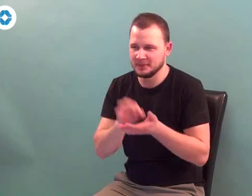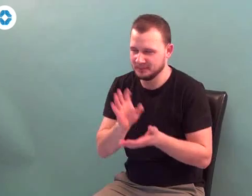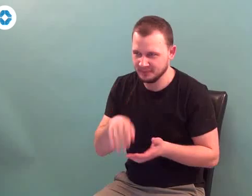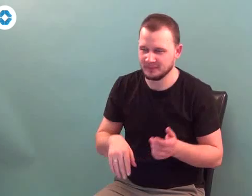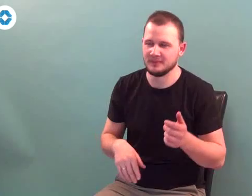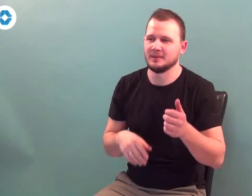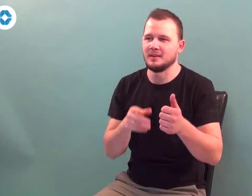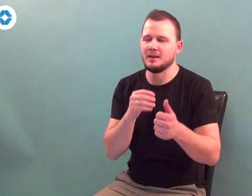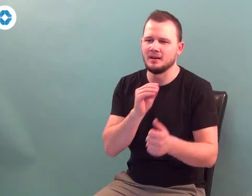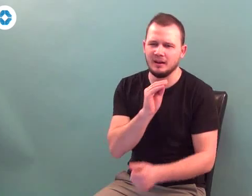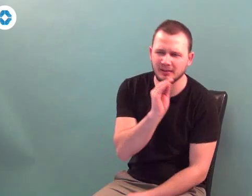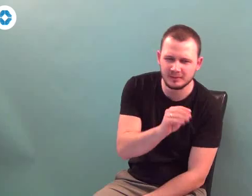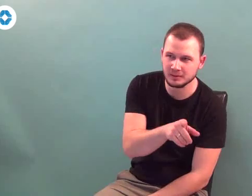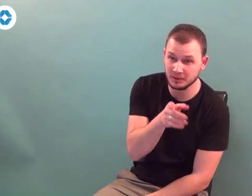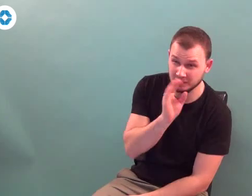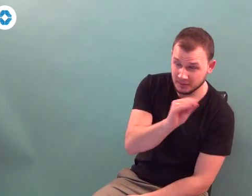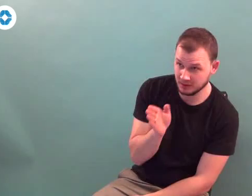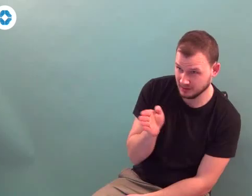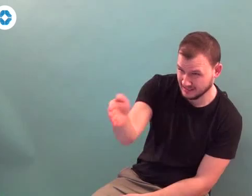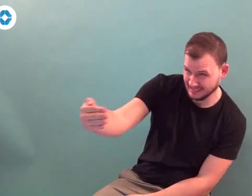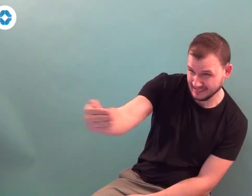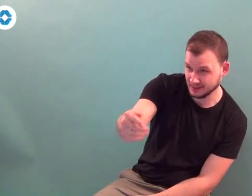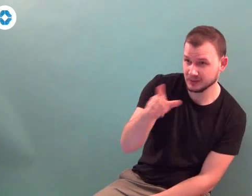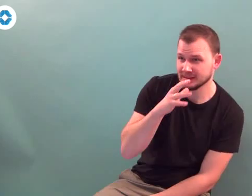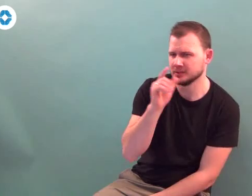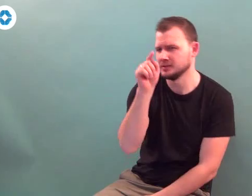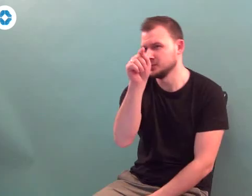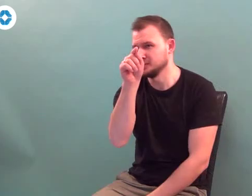Chaplin instruuje dziecko, pokazuje mu różne kierunki.